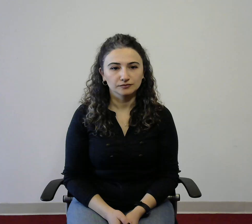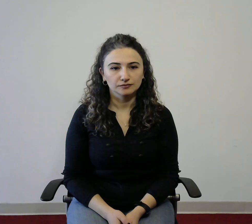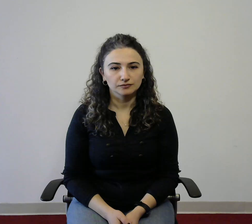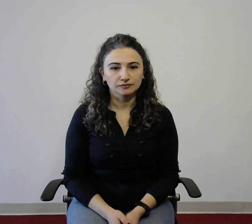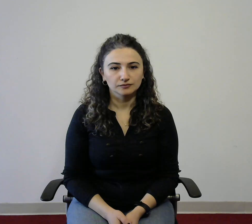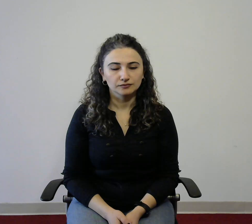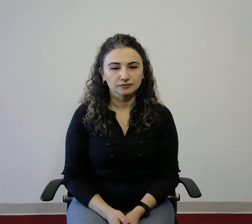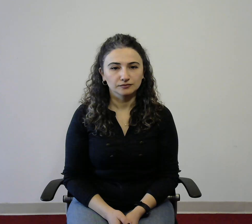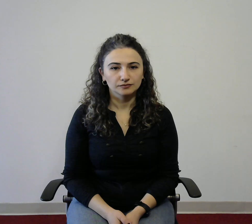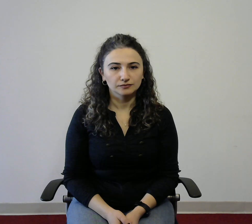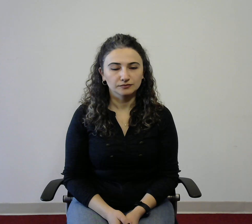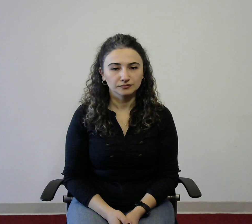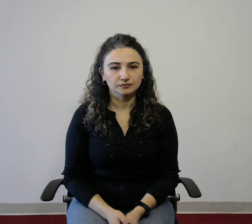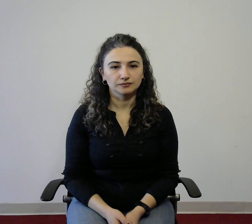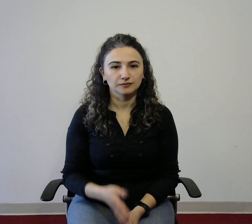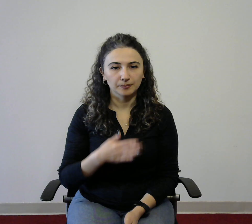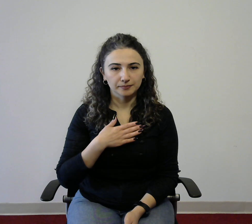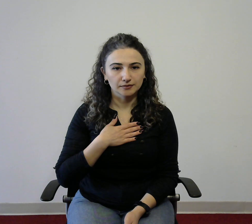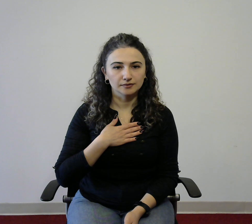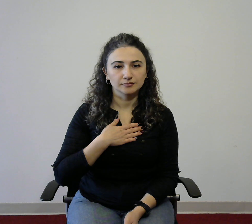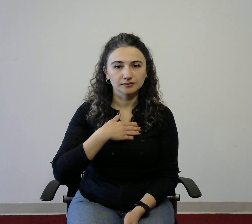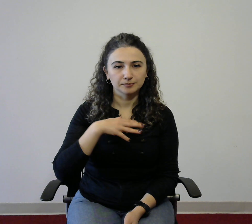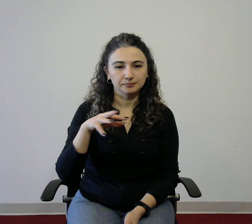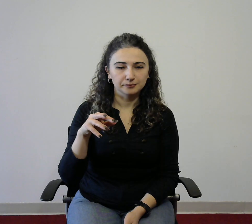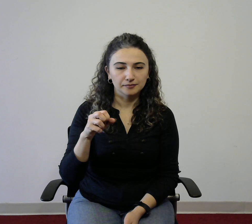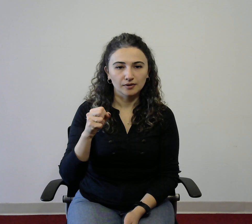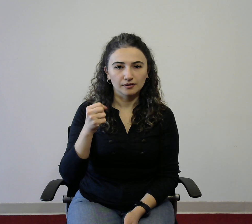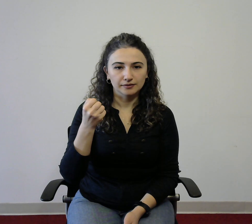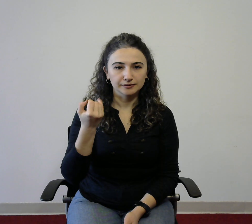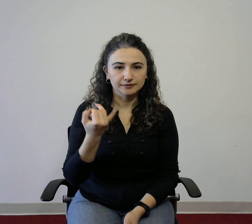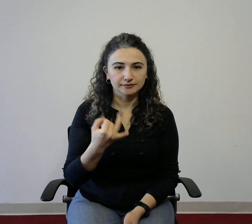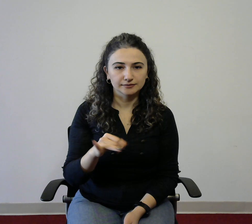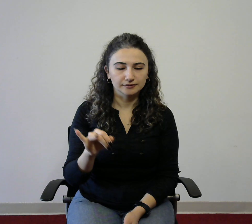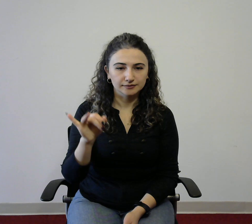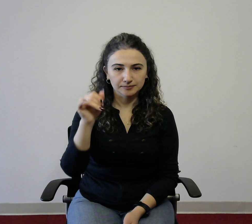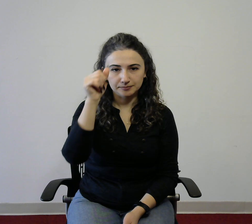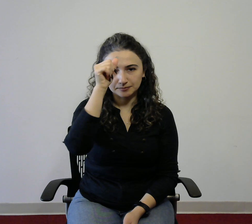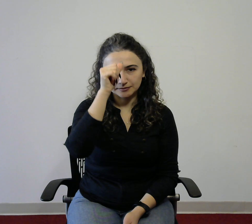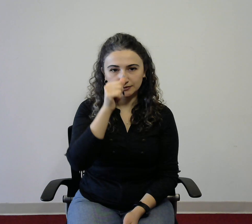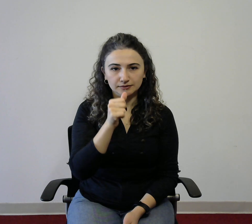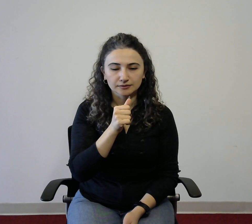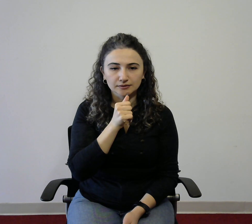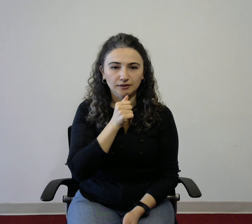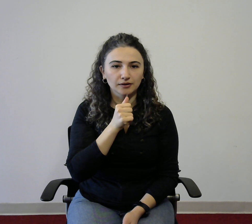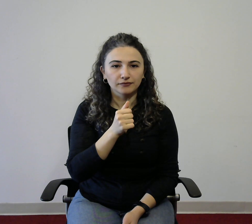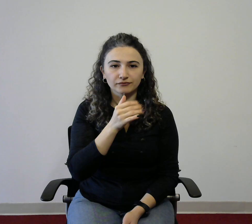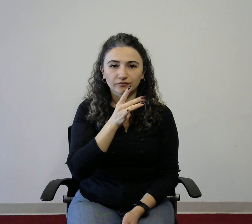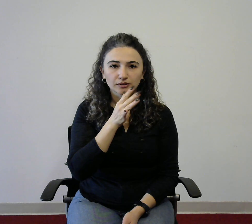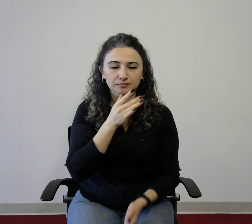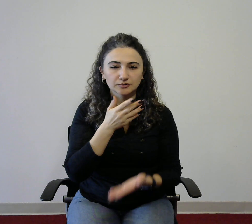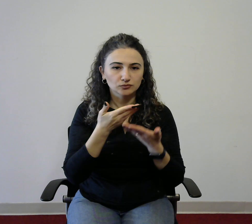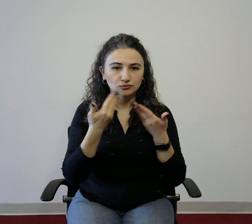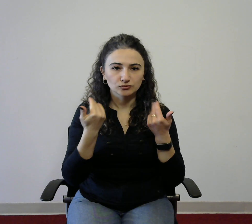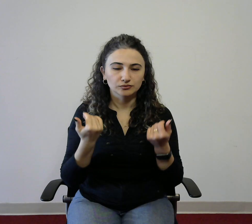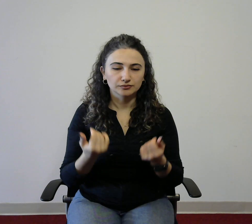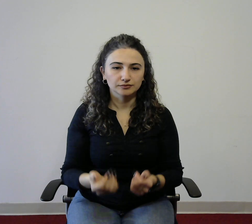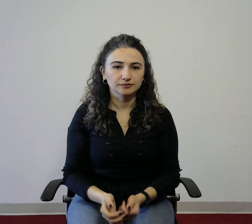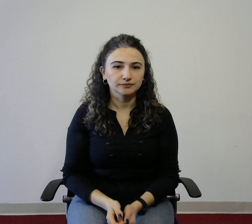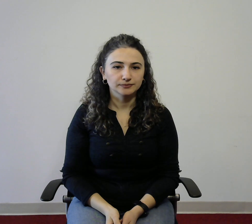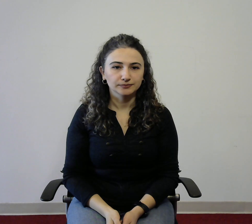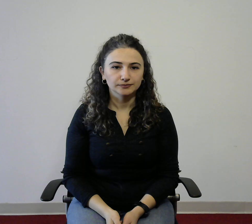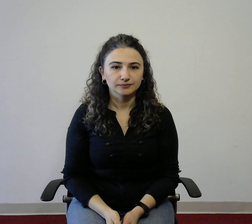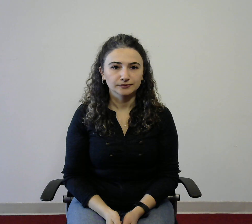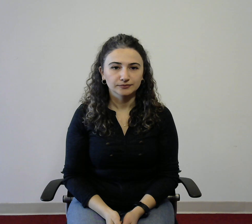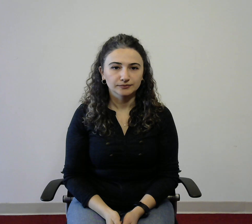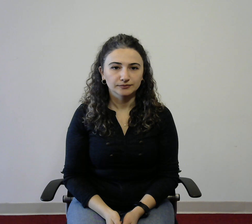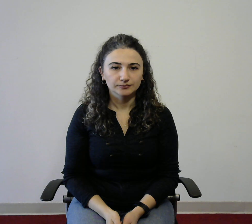Mənim may ayında vaxtım yoxdur